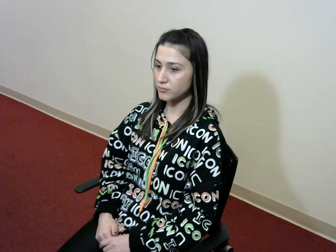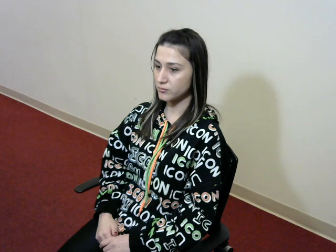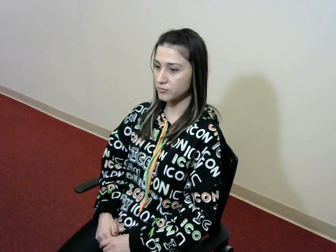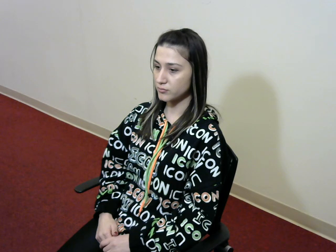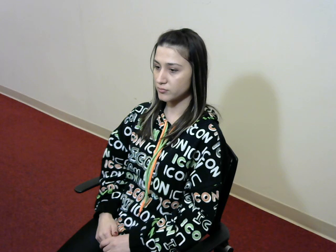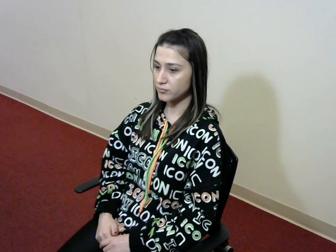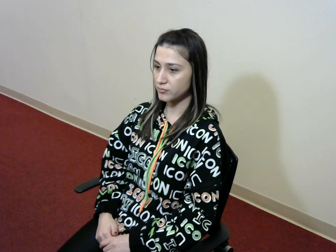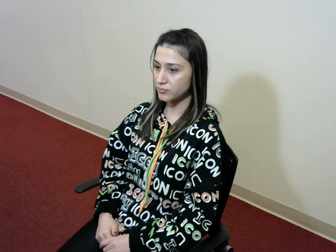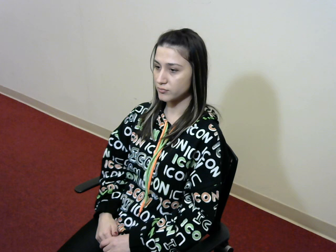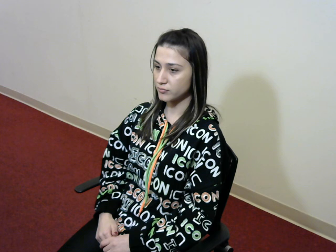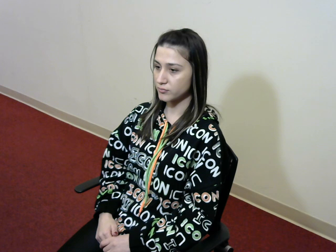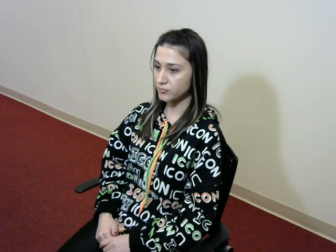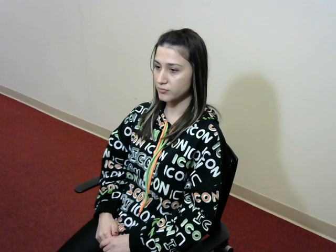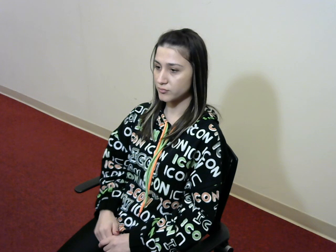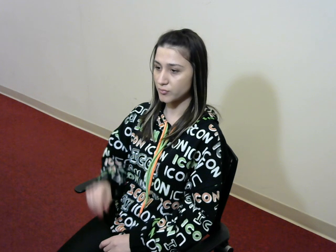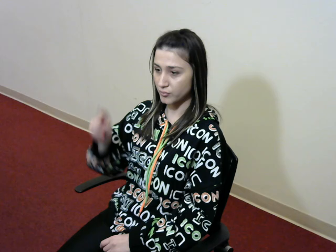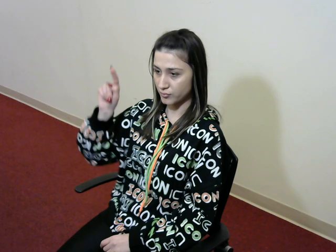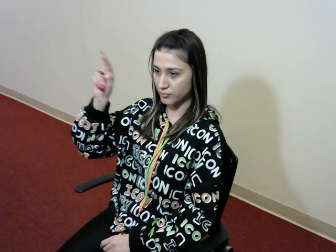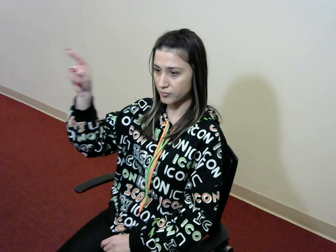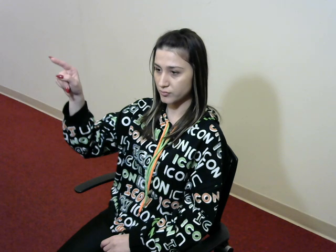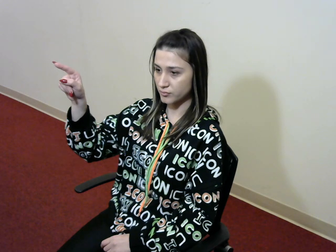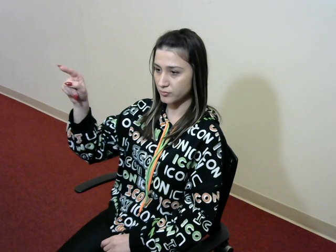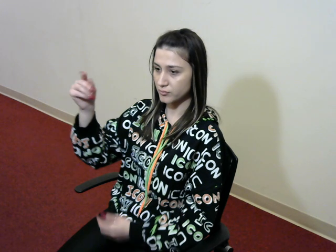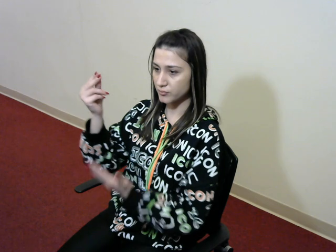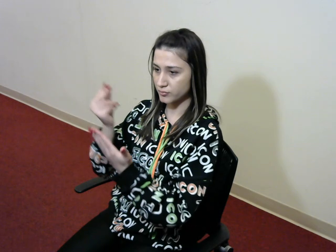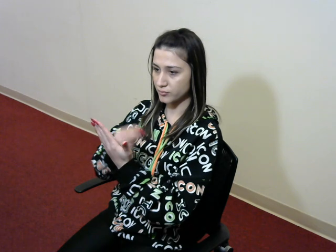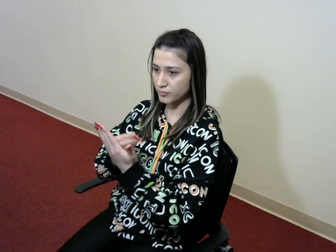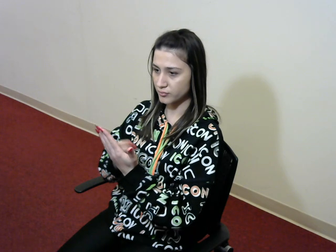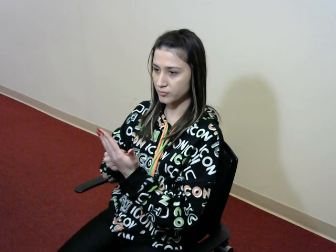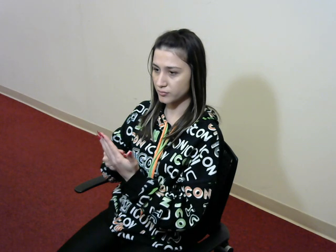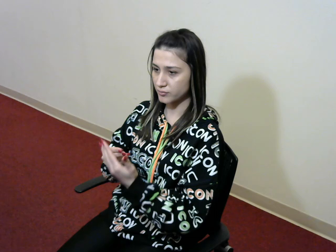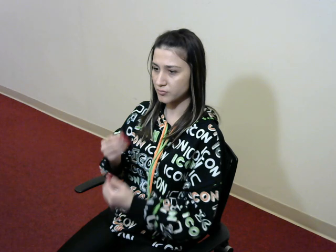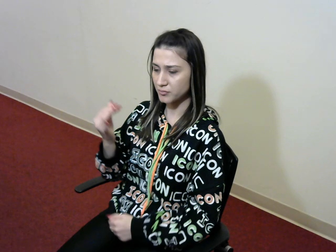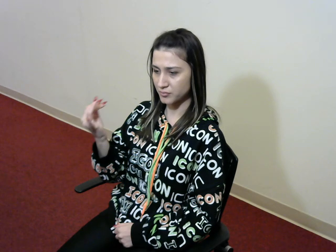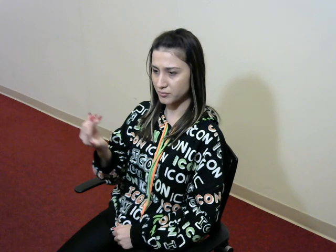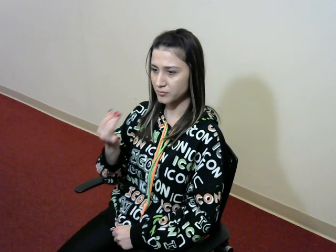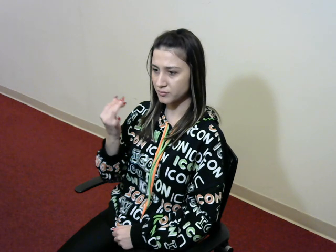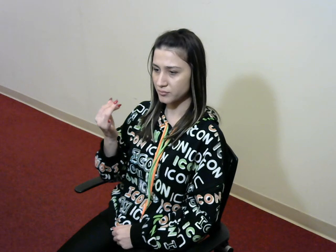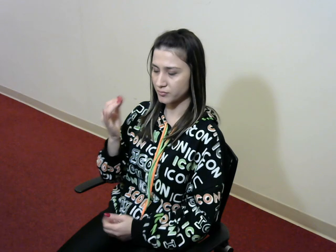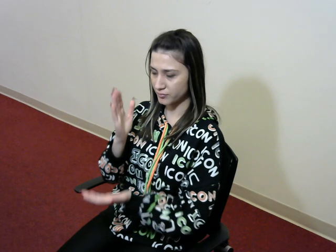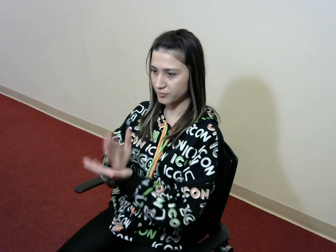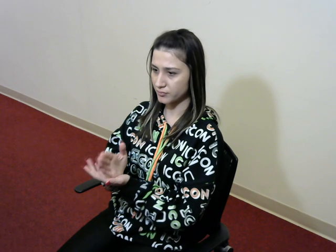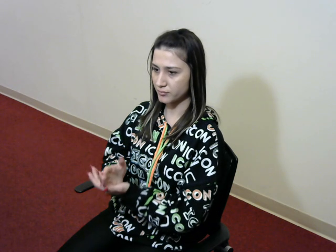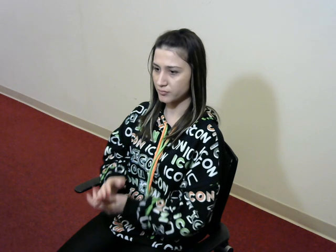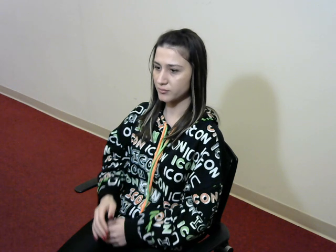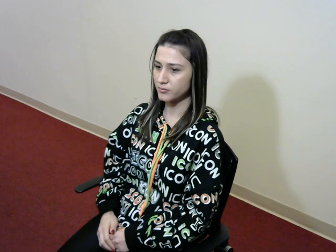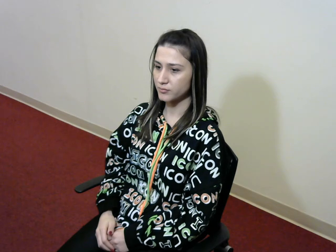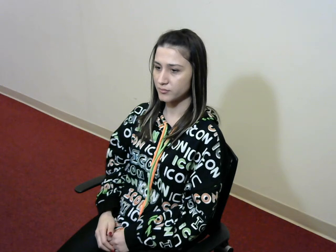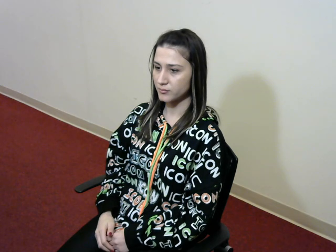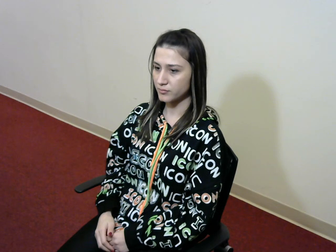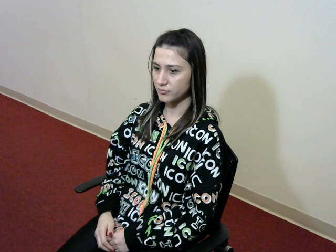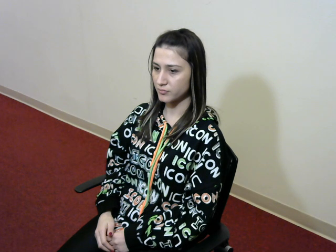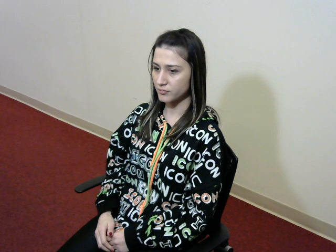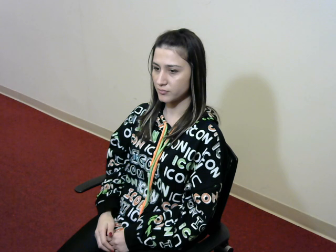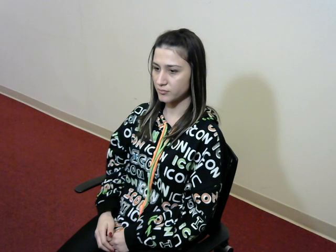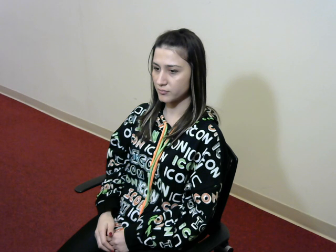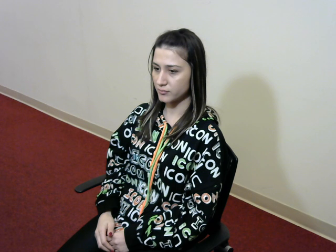Onun rəsmə marağı var